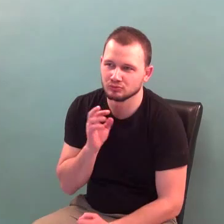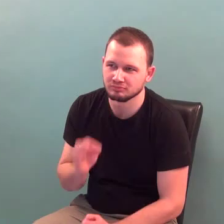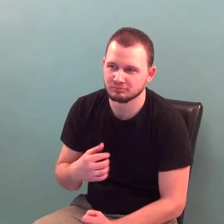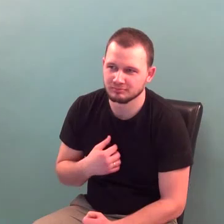Dobrze.